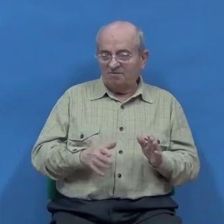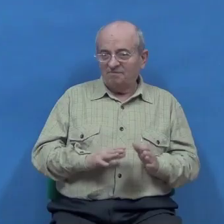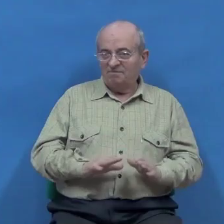Koniec.